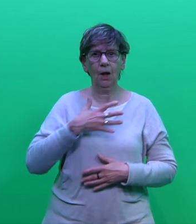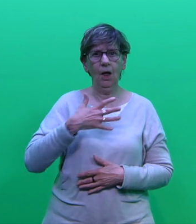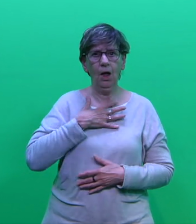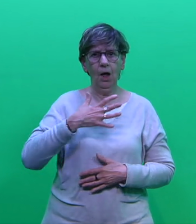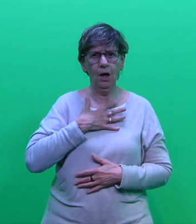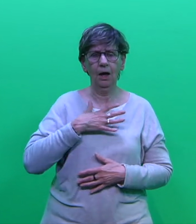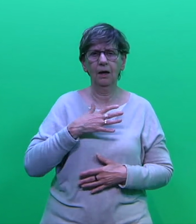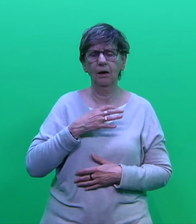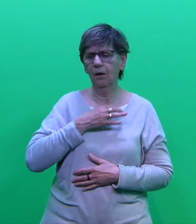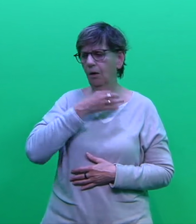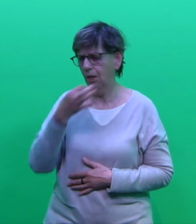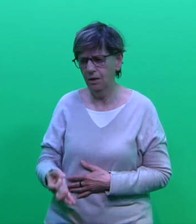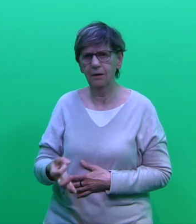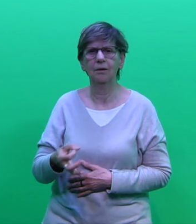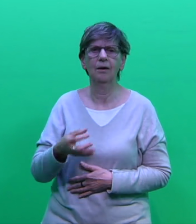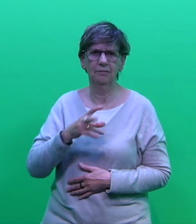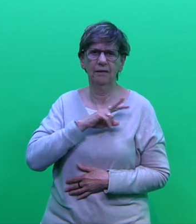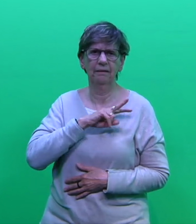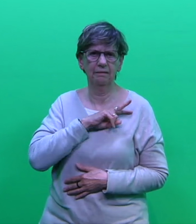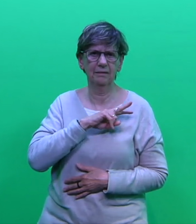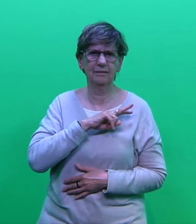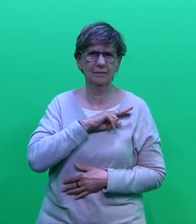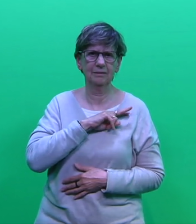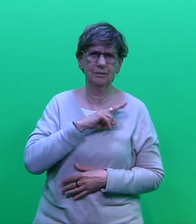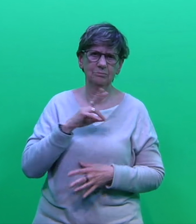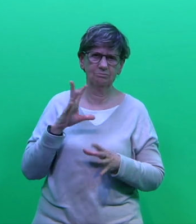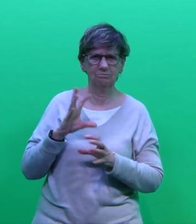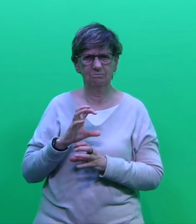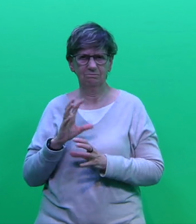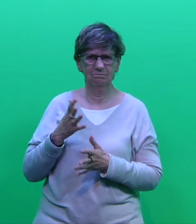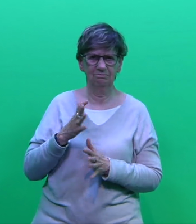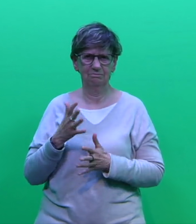Quan tusso trec mocs verds, més o menys foscos.